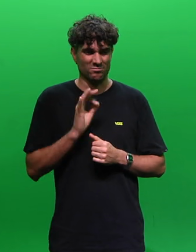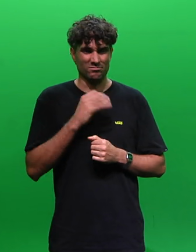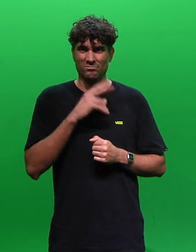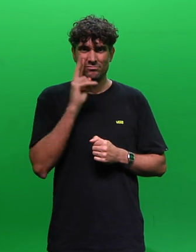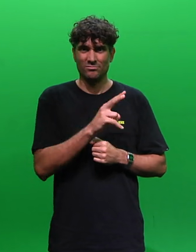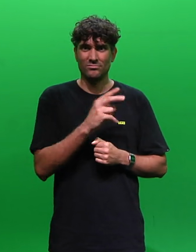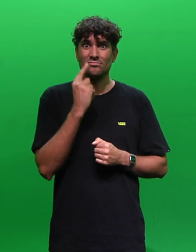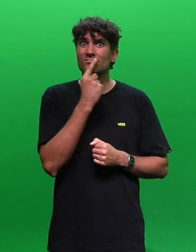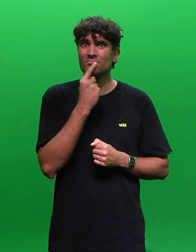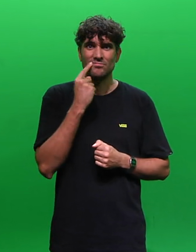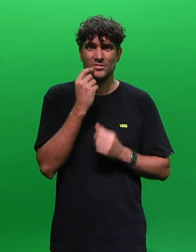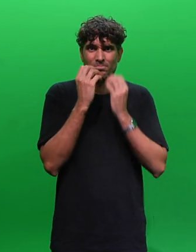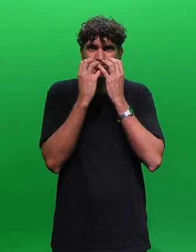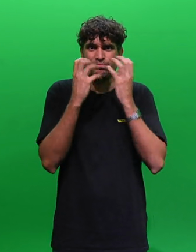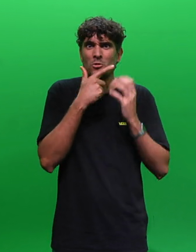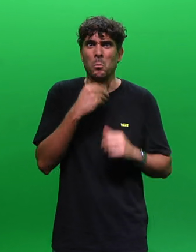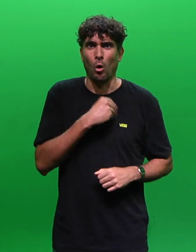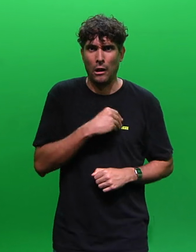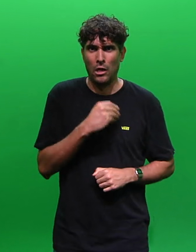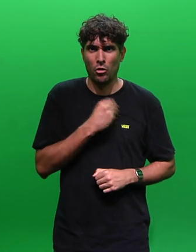Sí, veig que té els llavis inflats i morats.